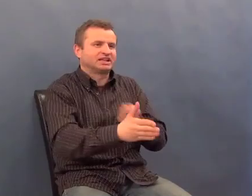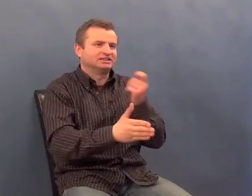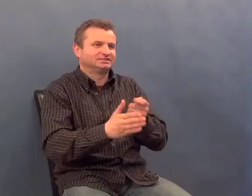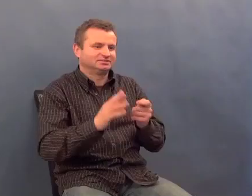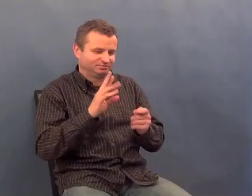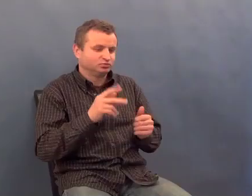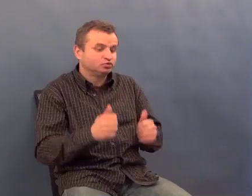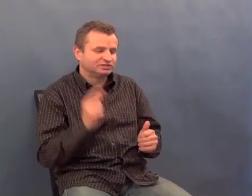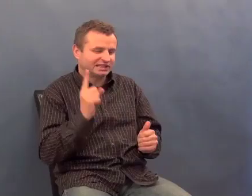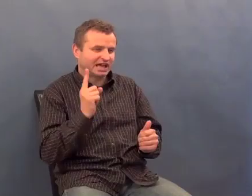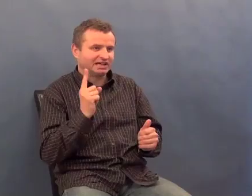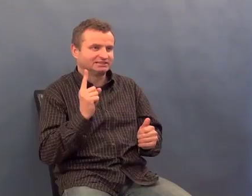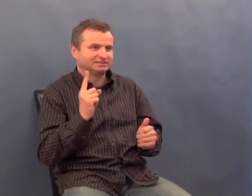Tak domyślam się, że to zakaz postoju.